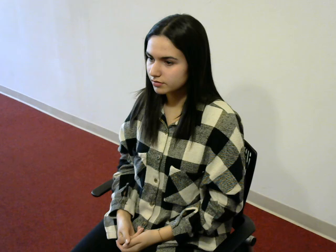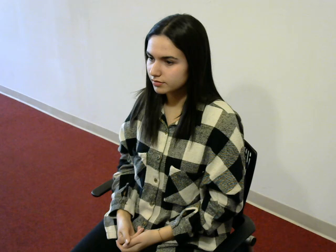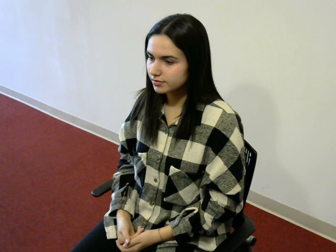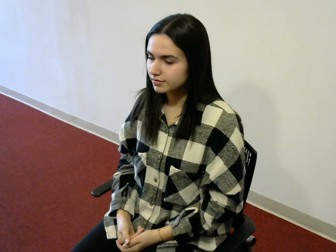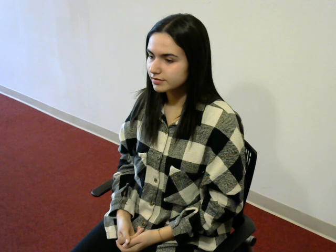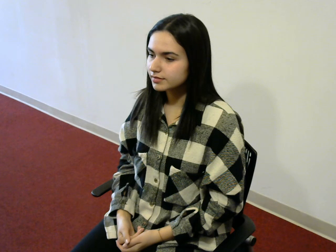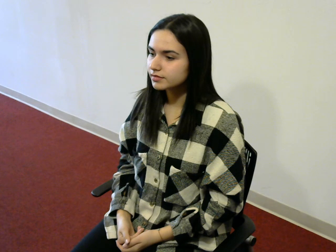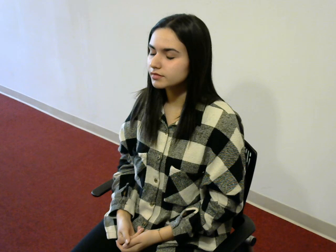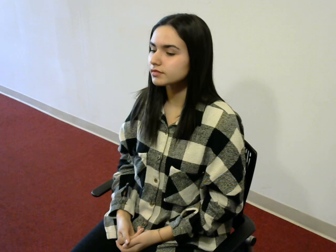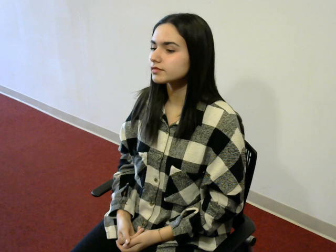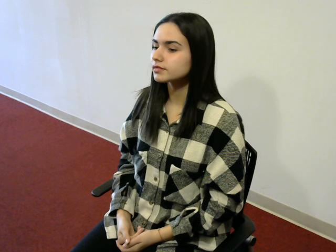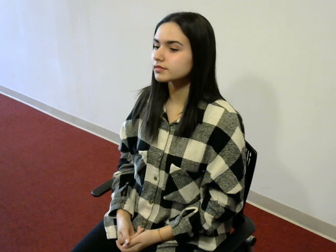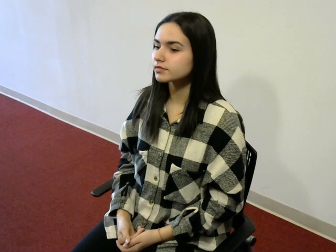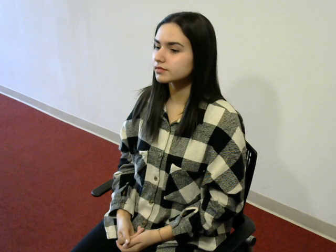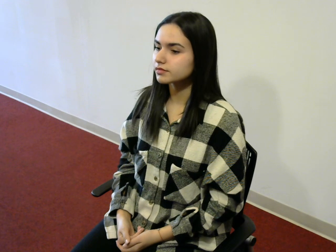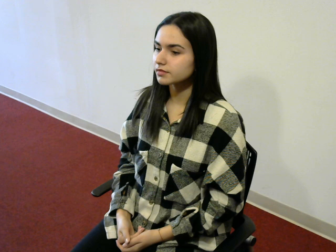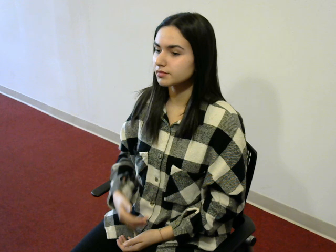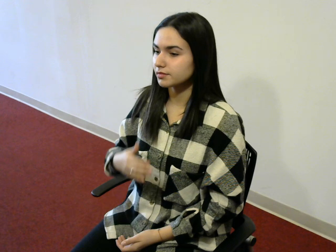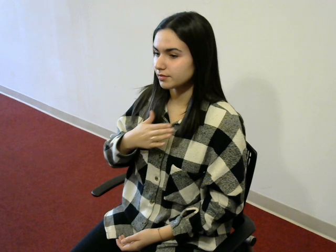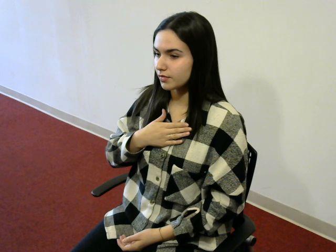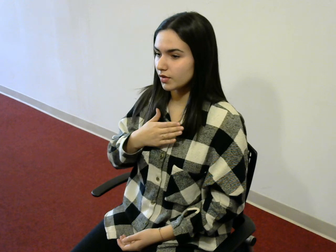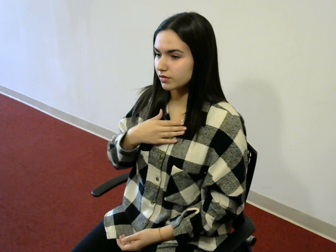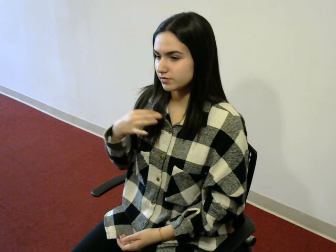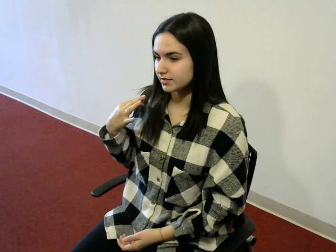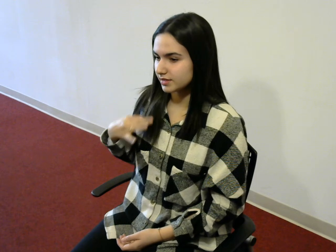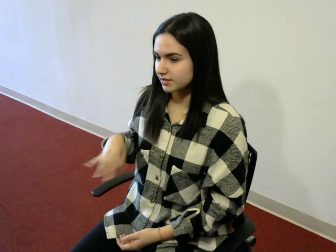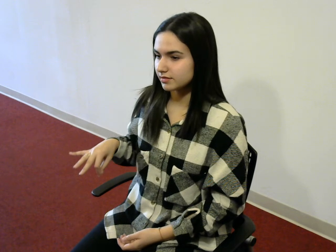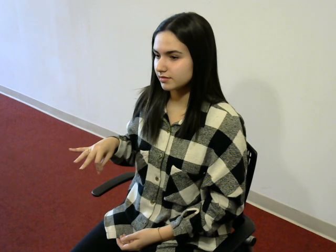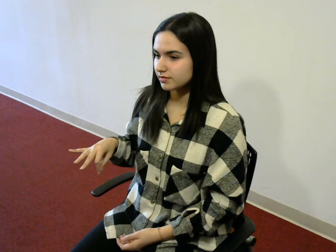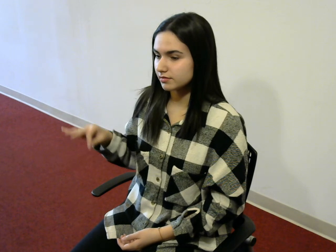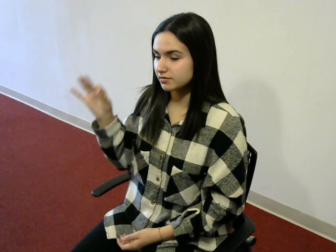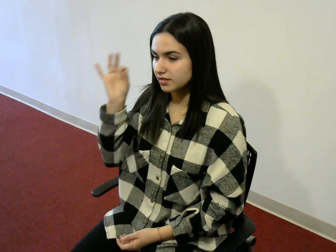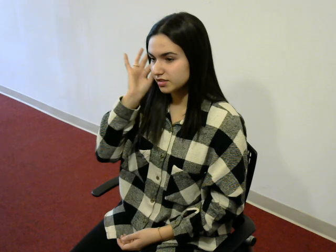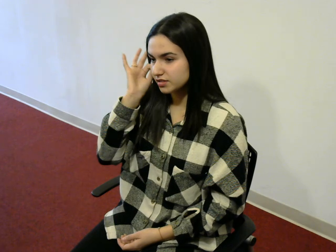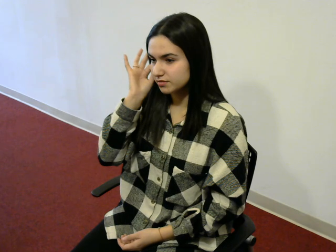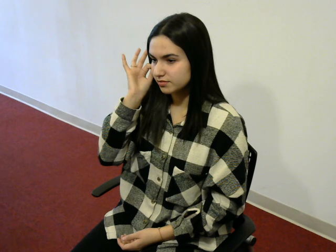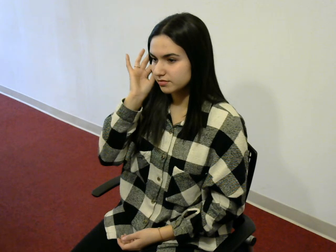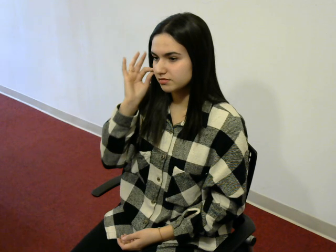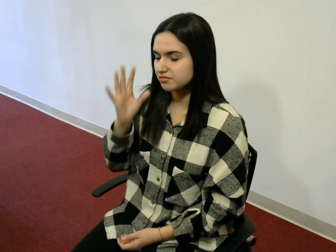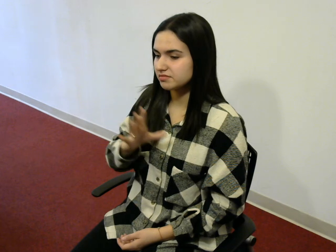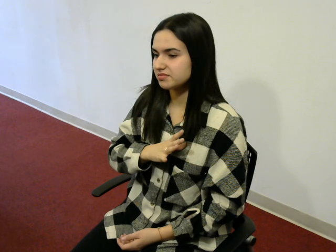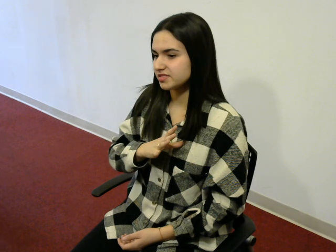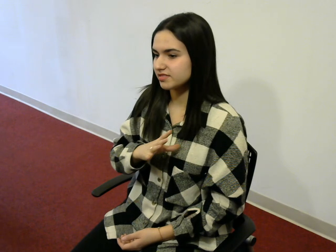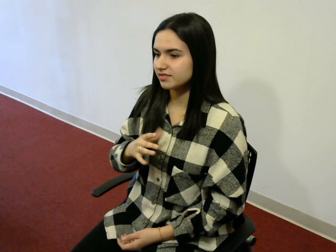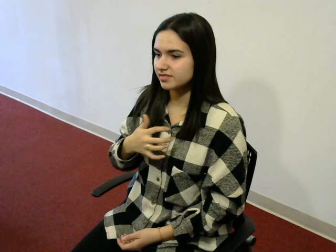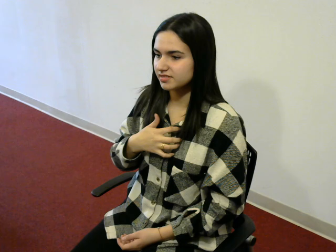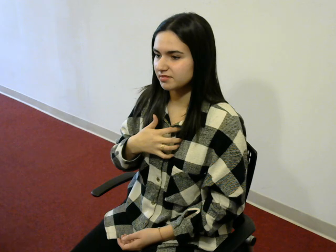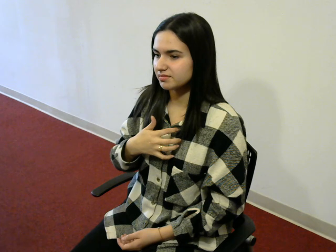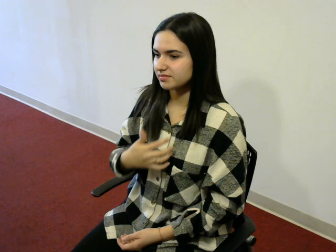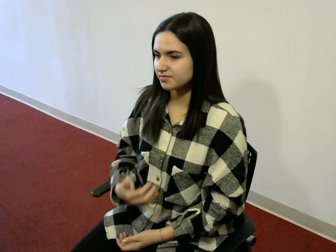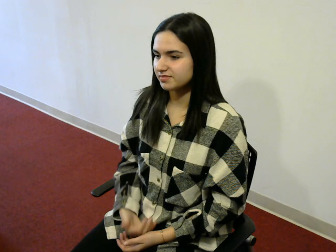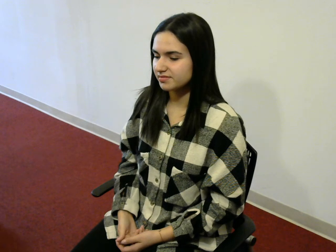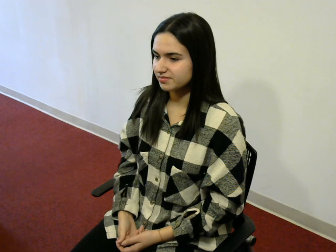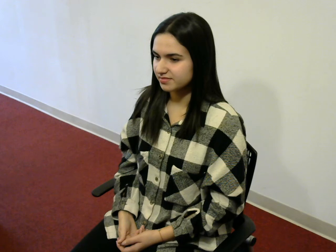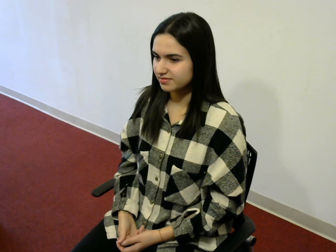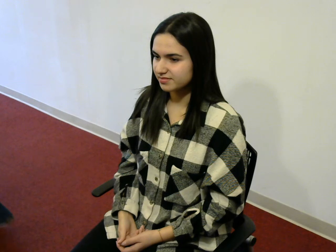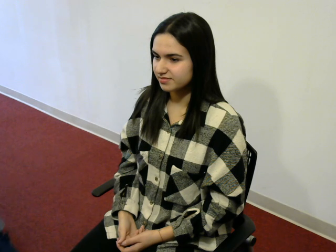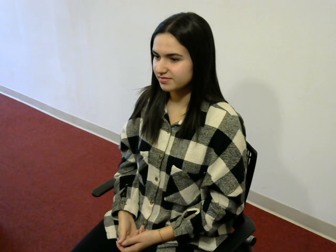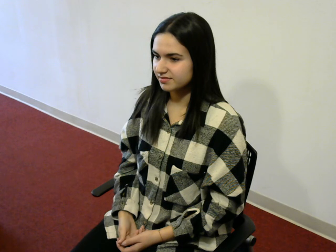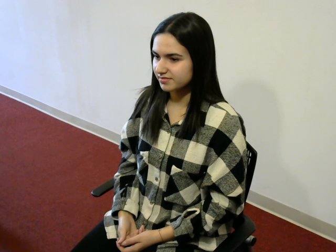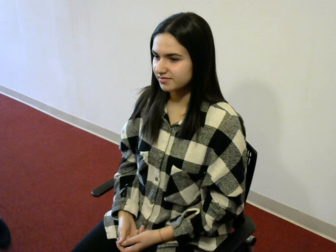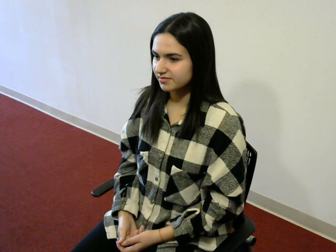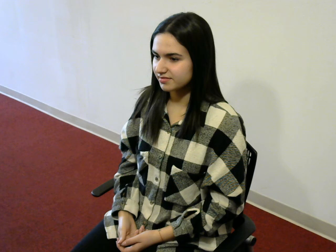Mənim oğlum həkim olmaq istəyir